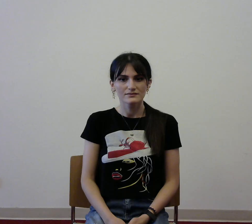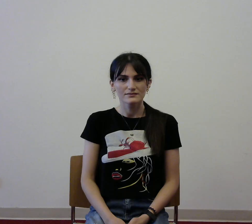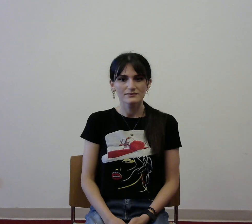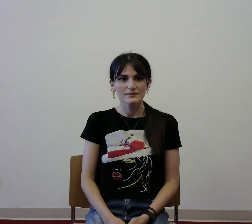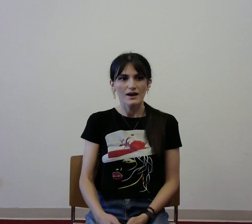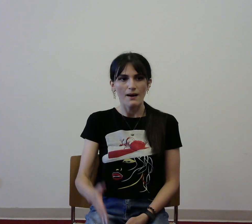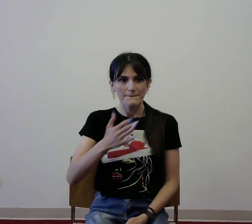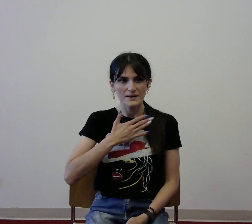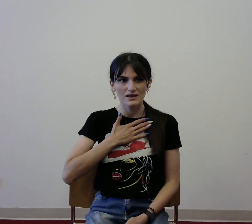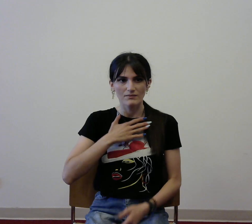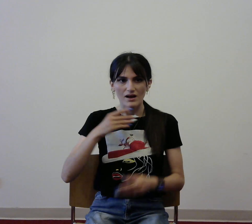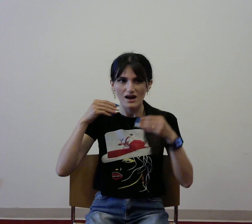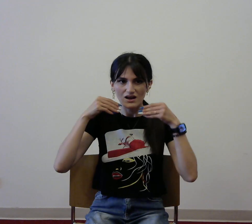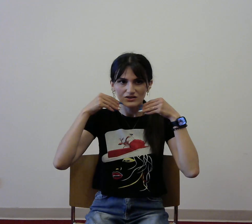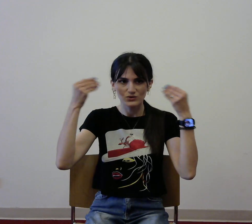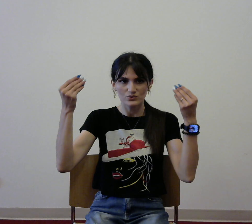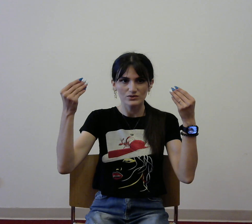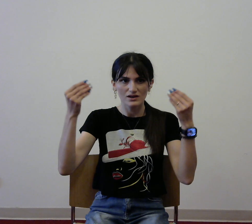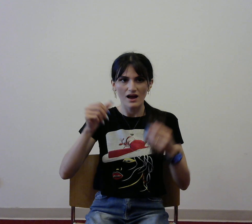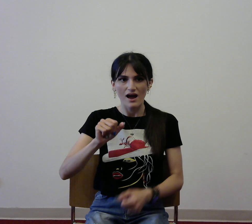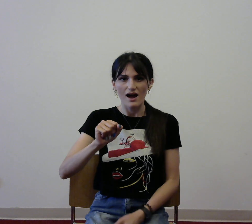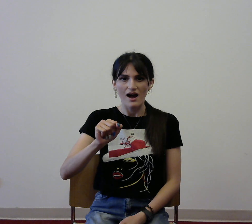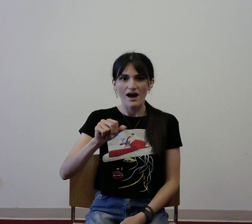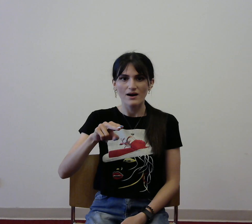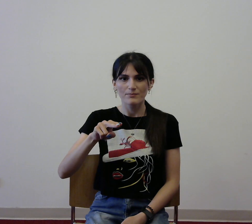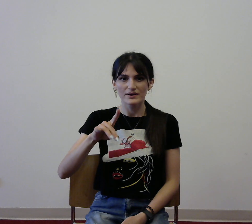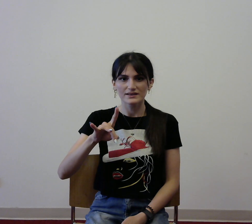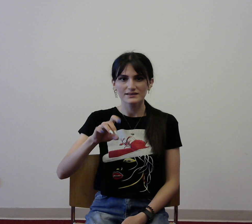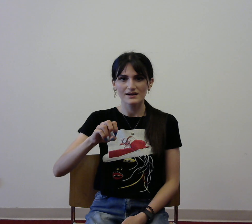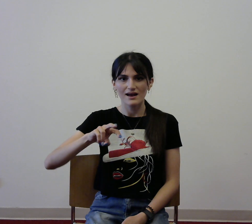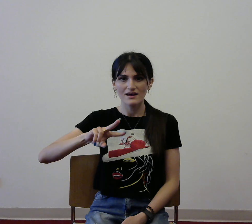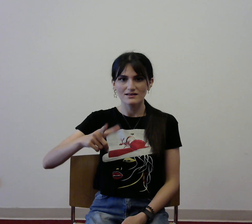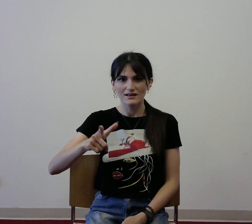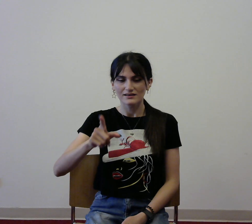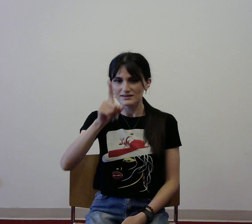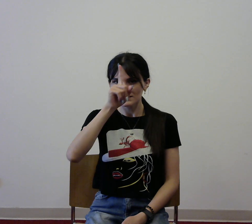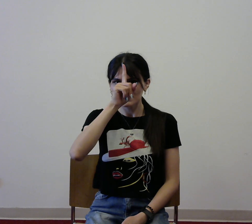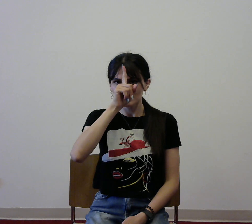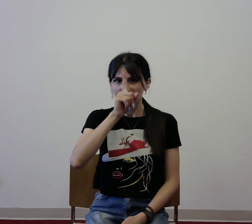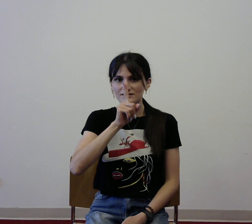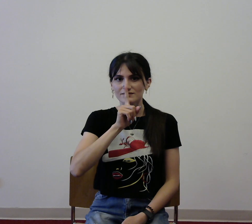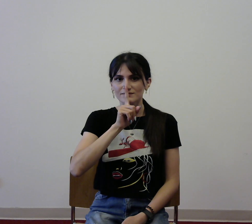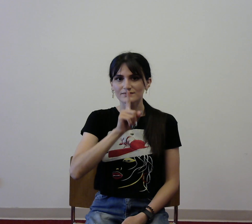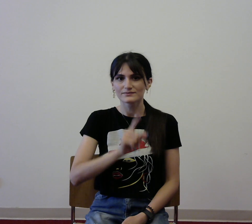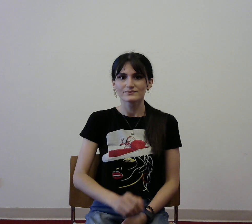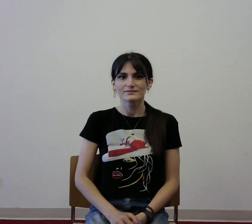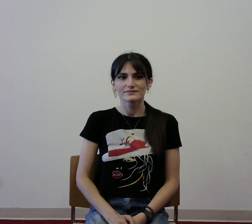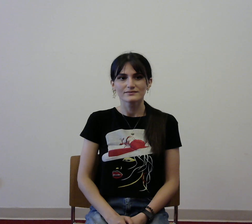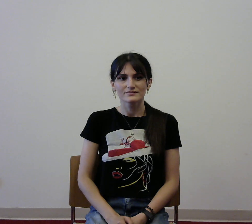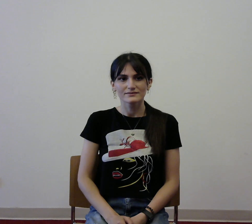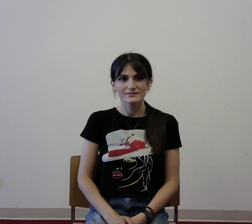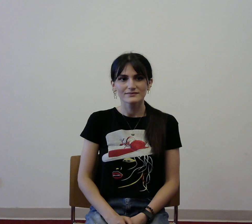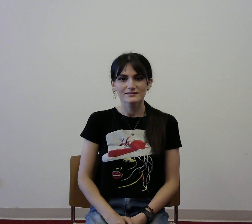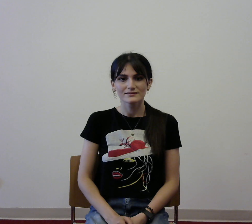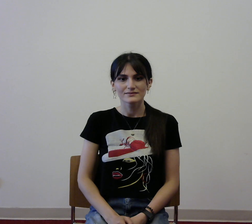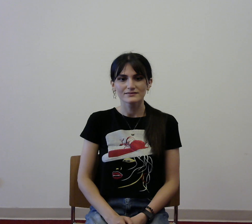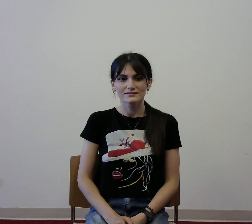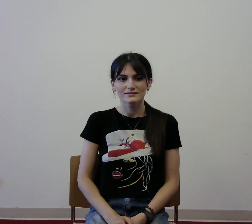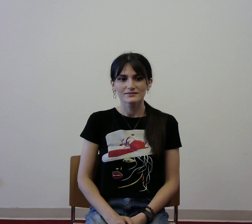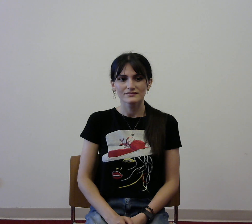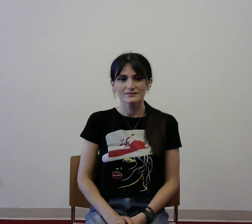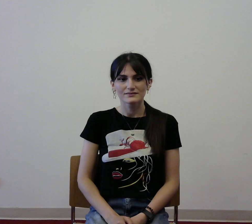Mənim ad günüm aprel ayındadır